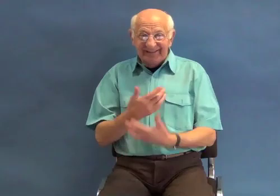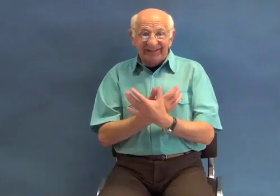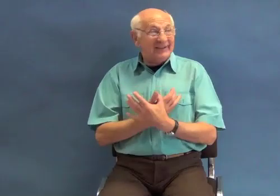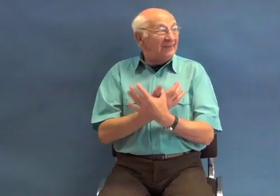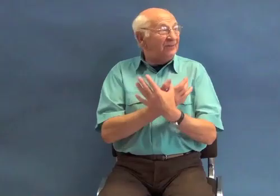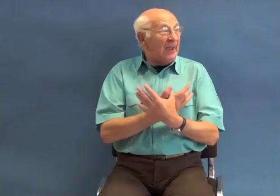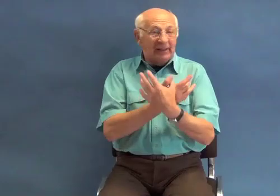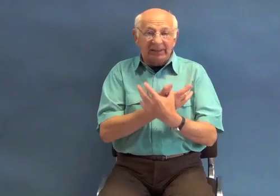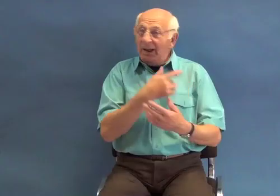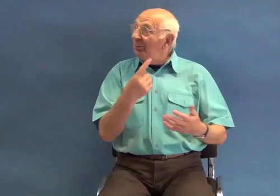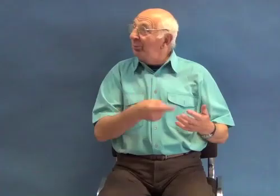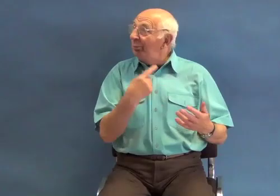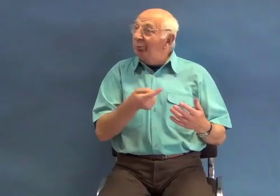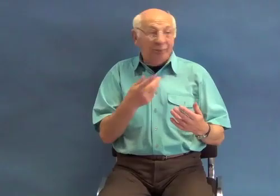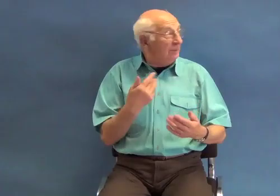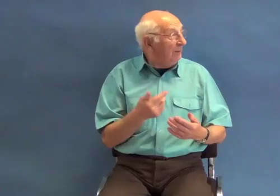Wiatrak, wentylacja.